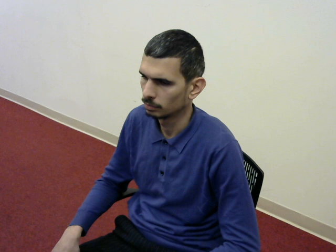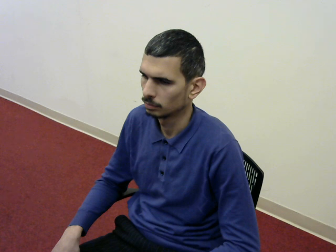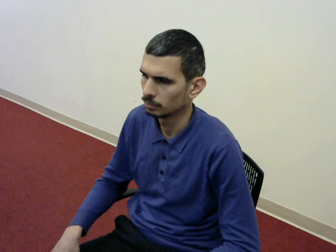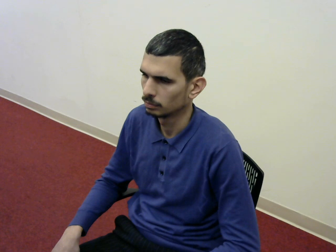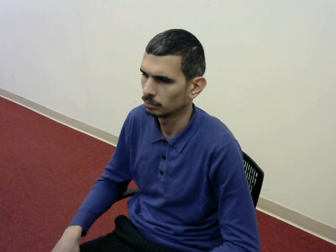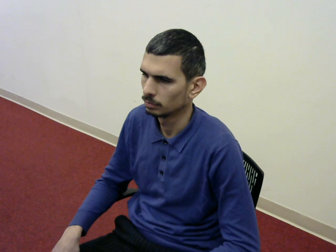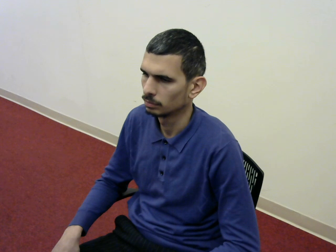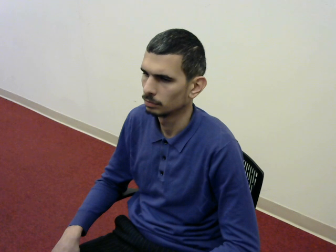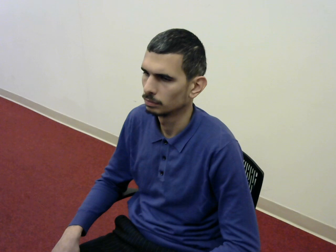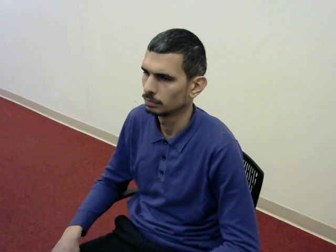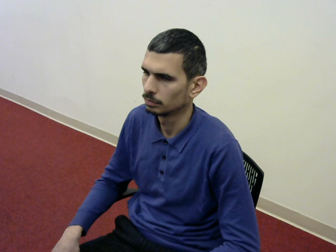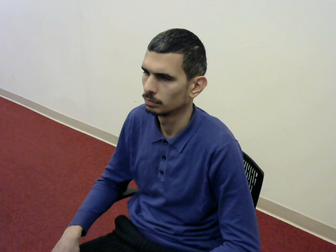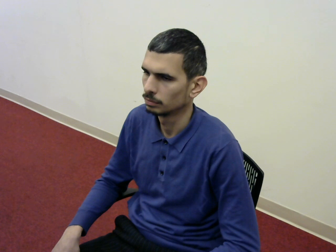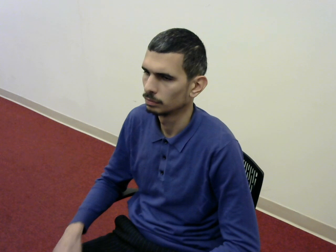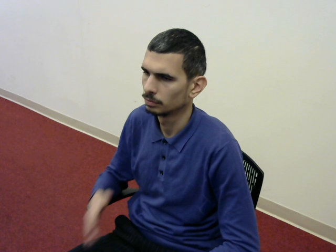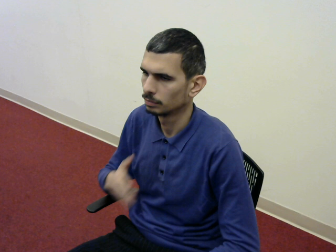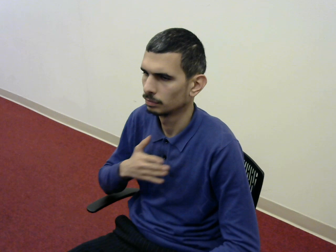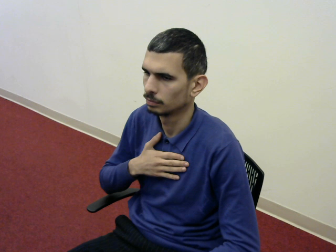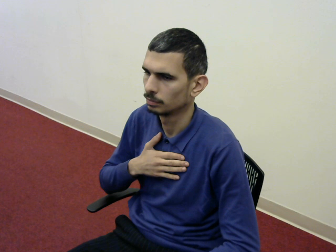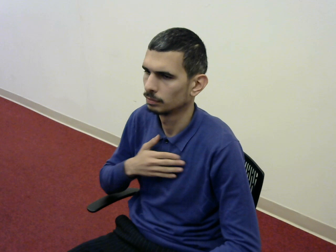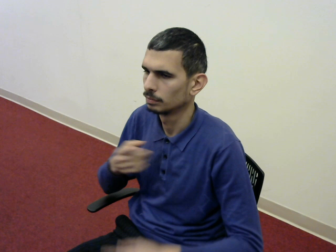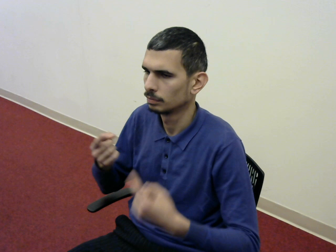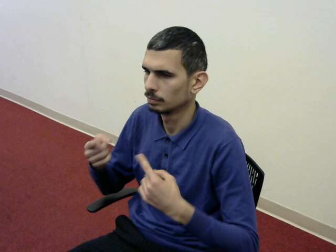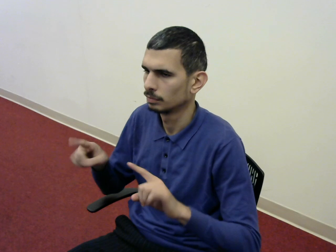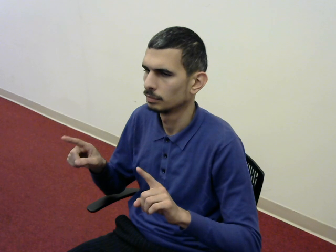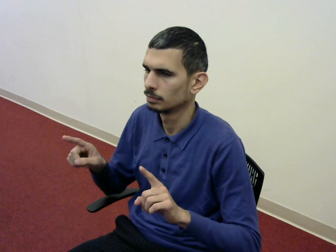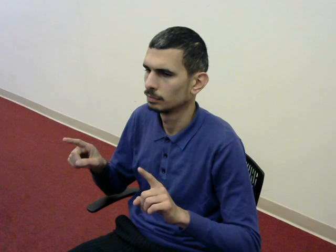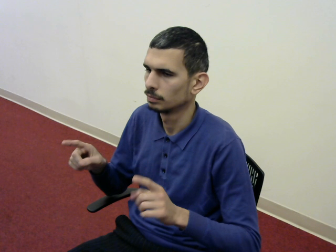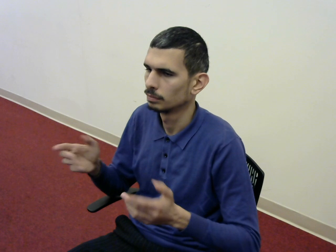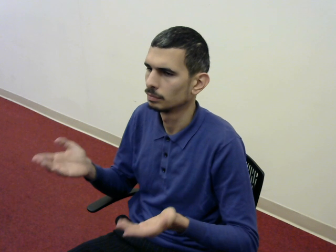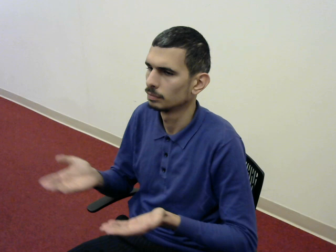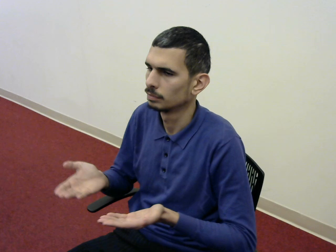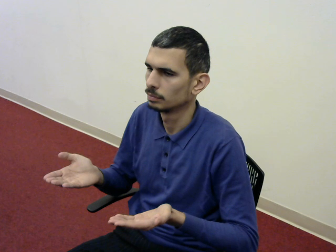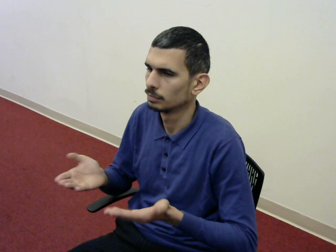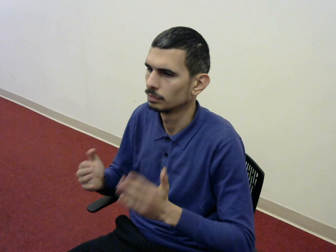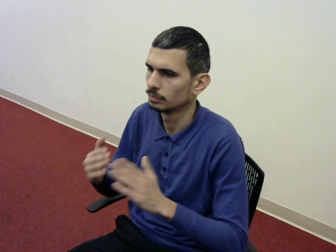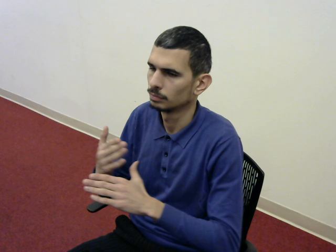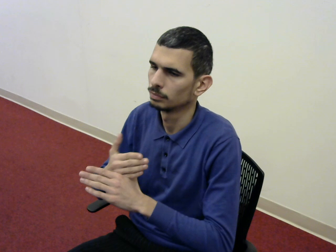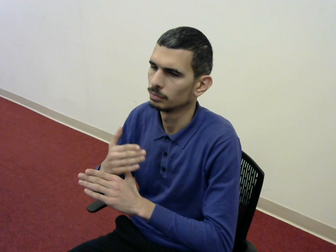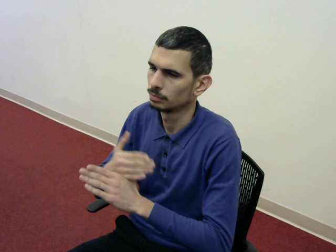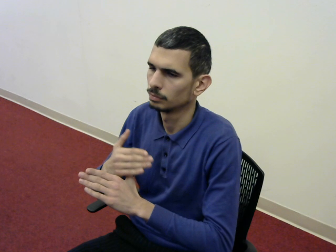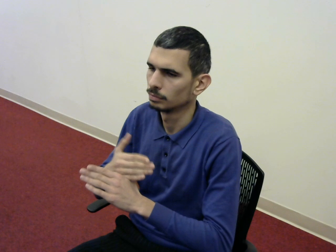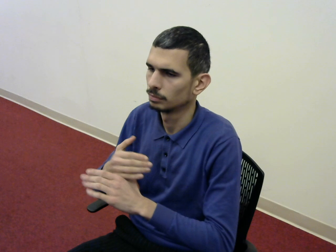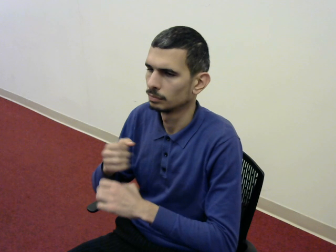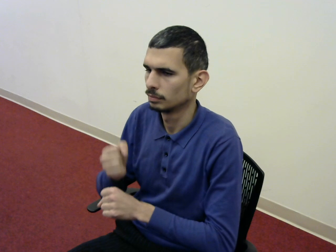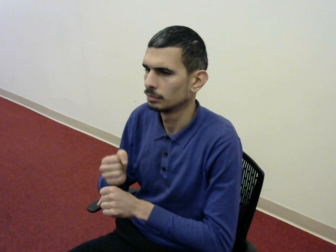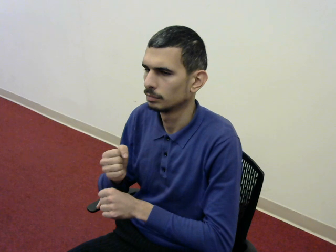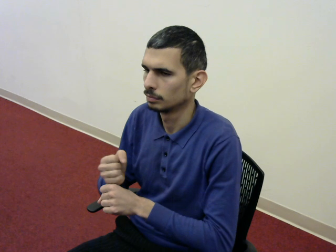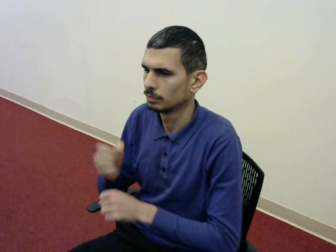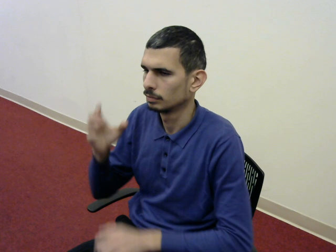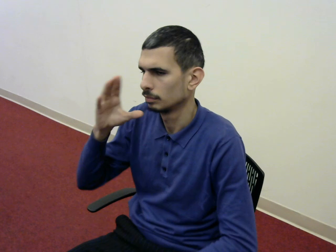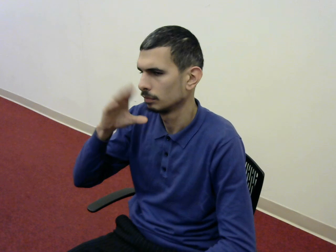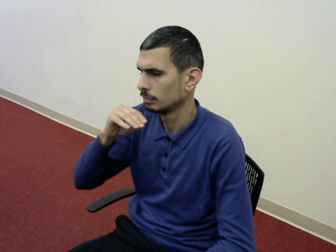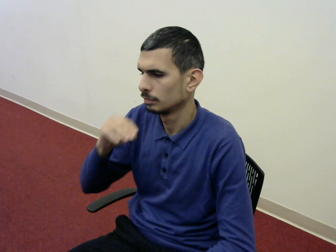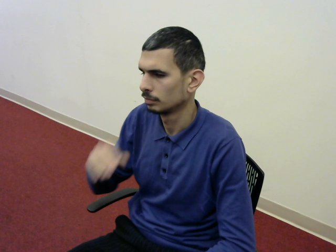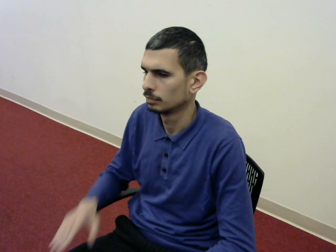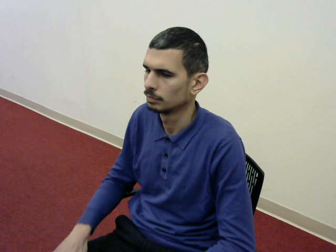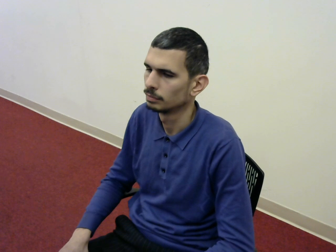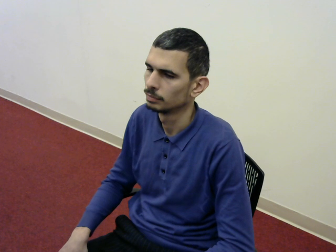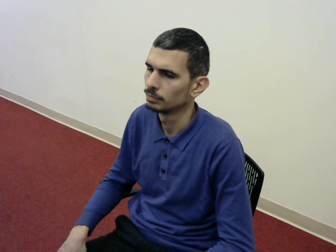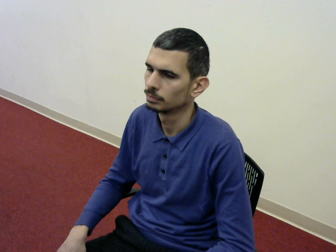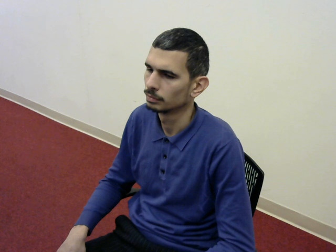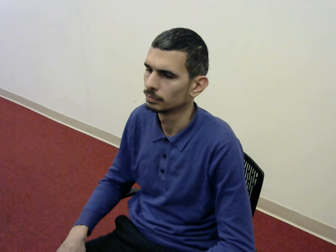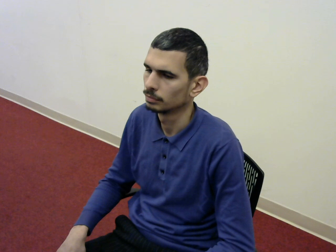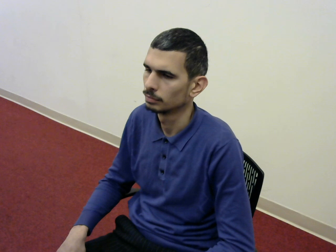Mənə başqa hansı köməkliyi edə bilərsiniz?